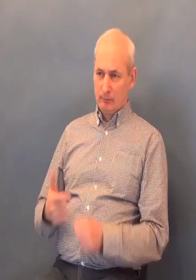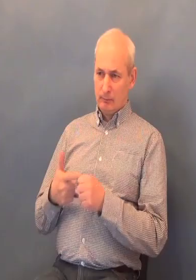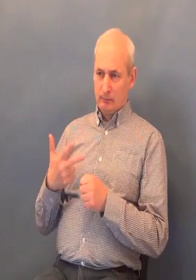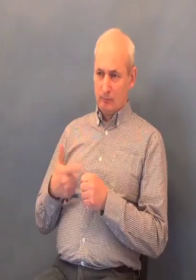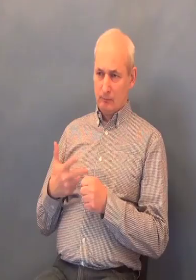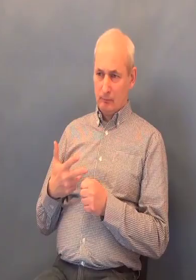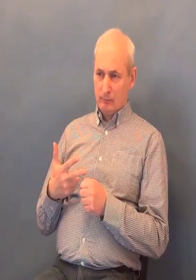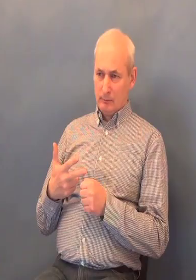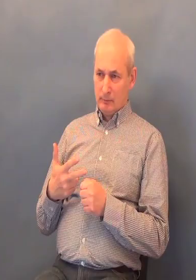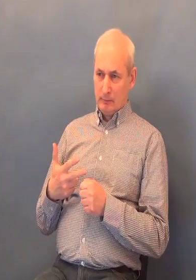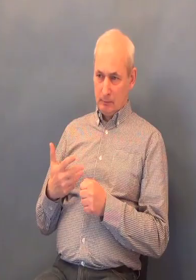Dwudziesty trzeci, dwudziesty trzeci.